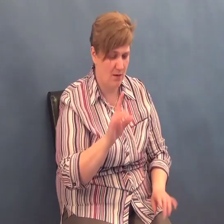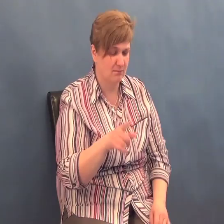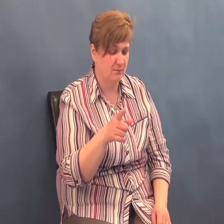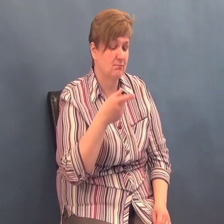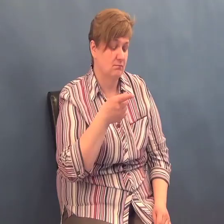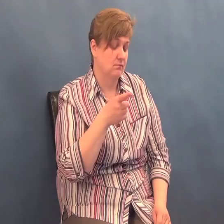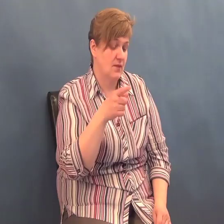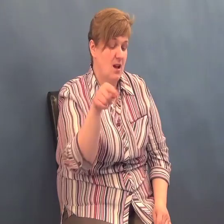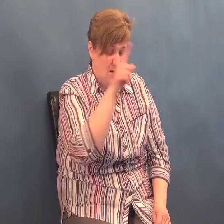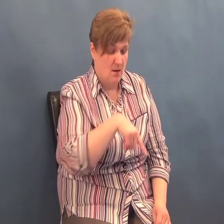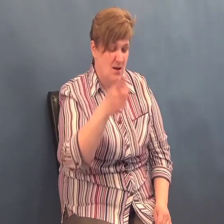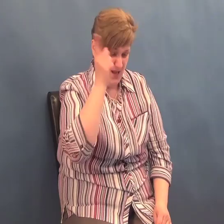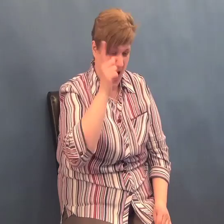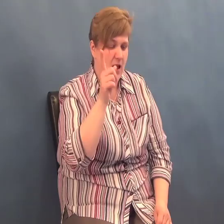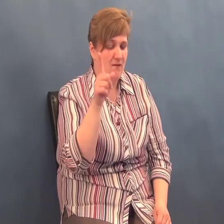Okrągły znak to zakaz.